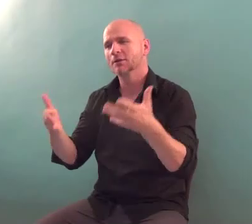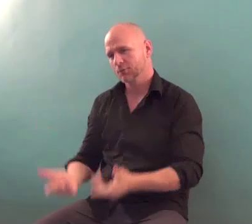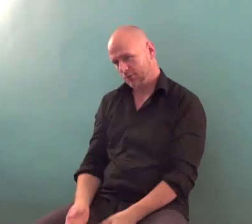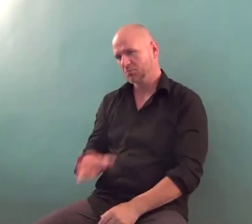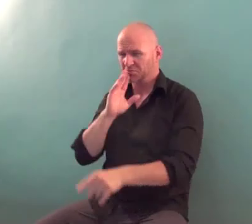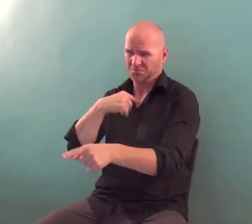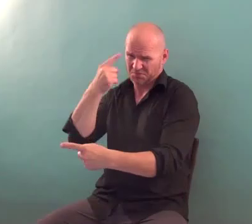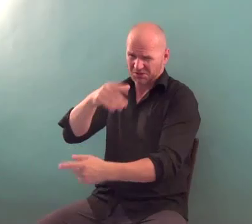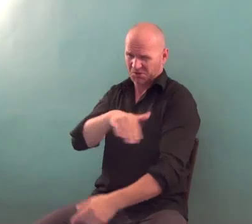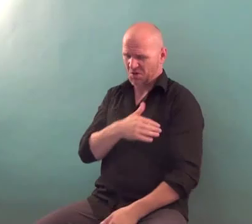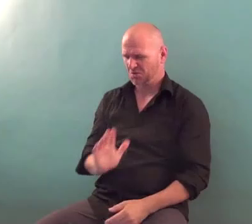Ja tak myślę, że to szkoła.